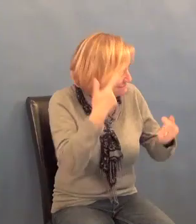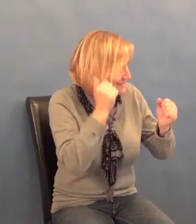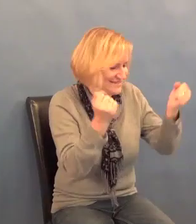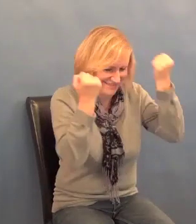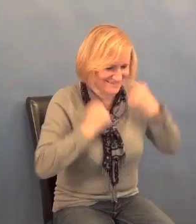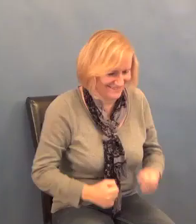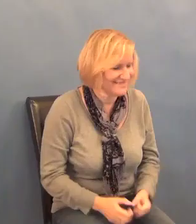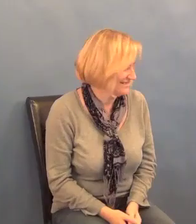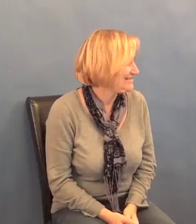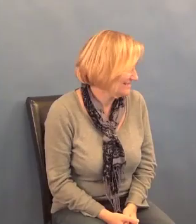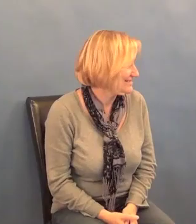A ja myślałam, że się w nie ubrał.